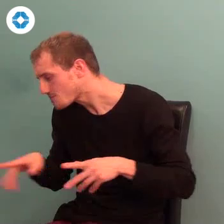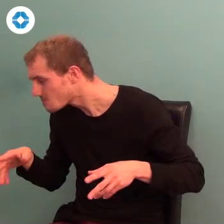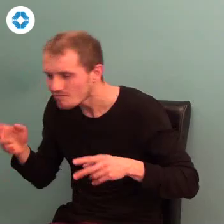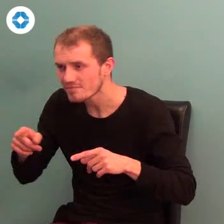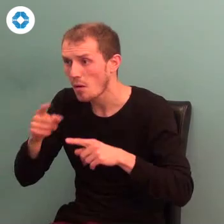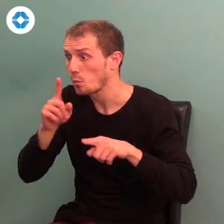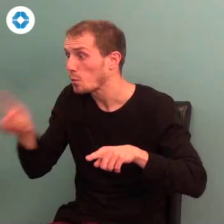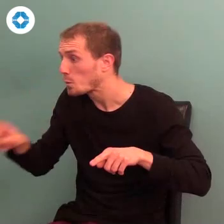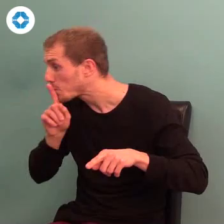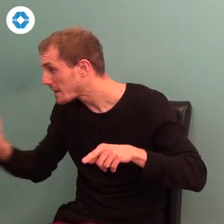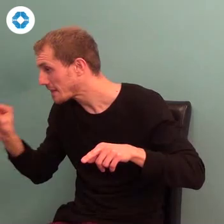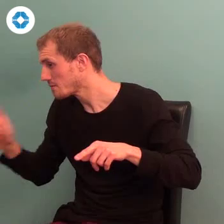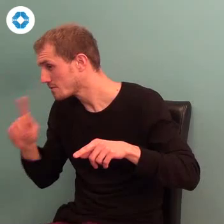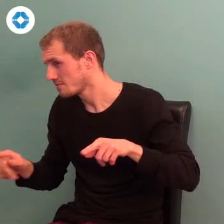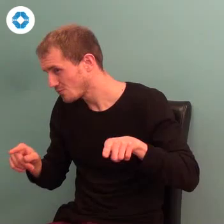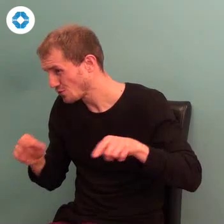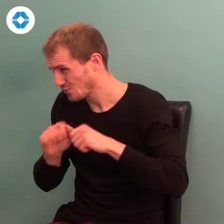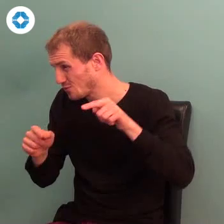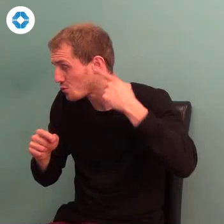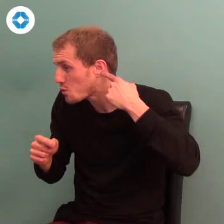Mówi, żeby był cicho, bo z tego miejsca coś słychać.